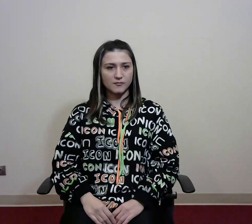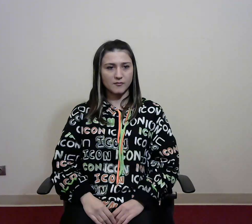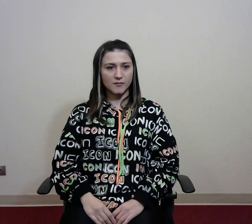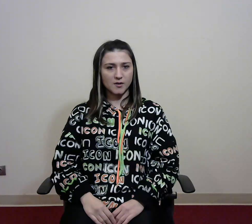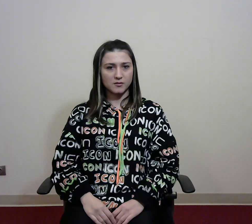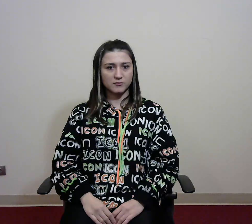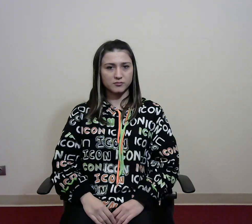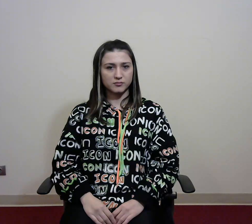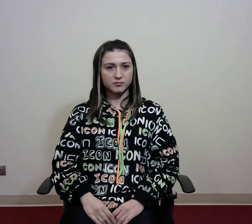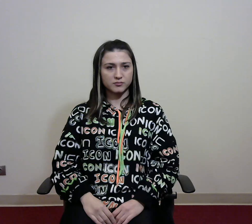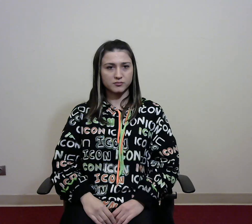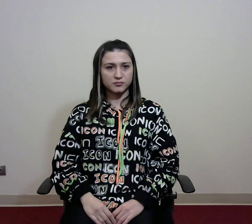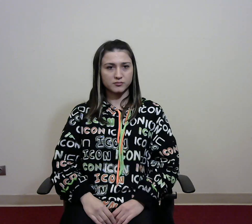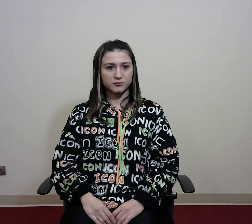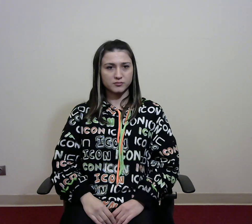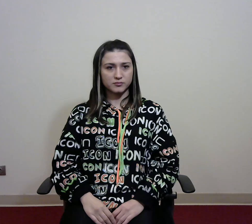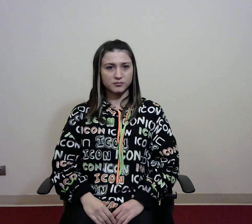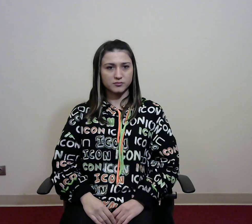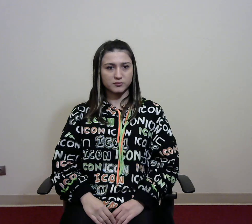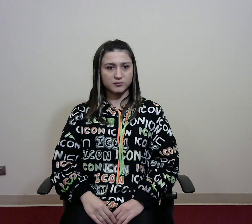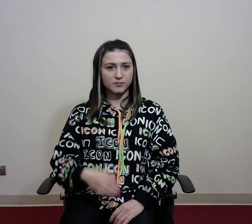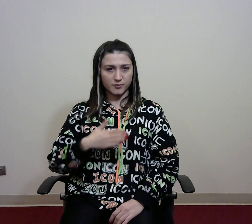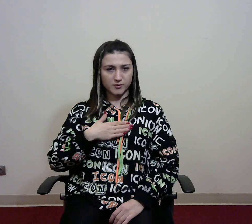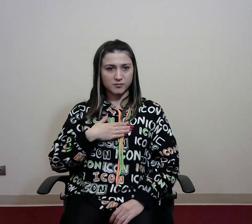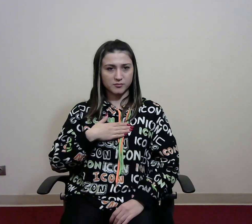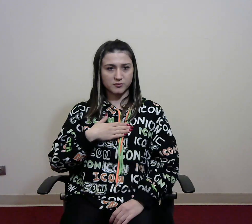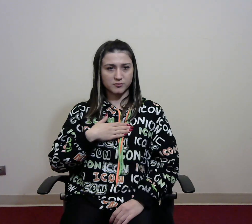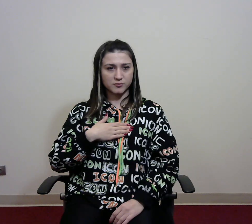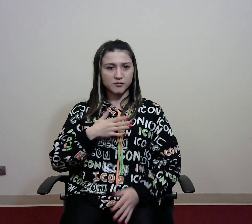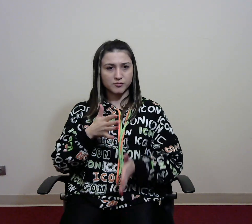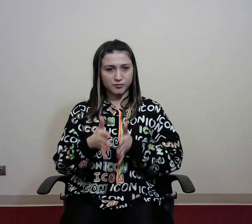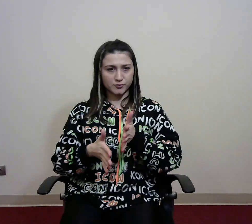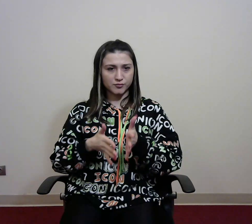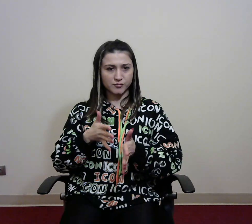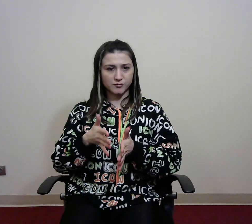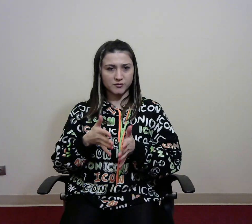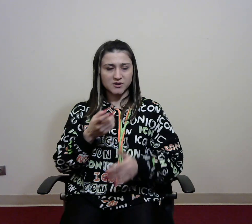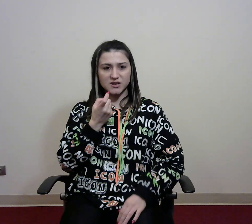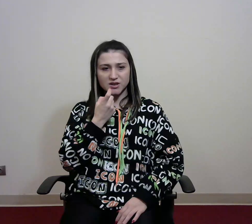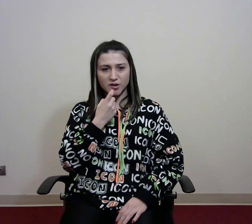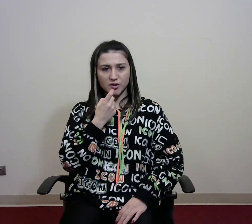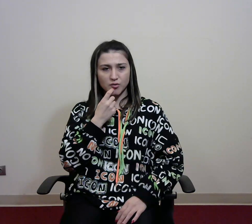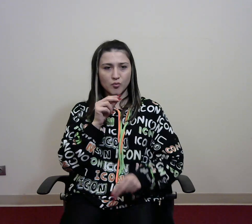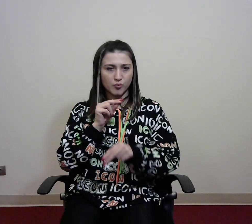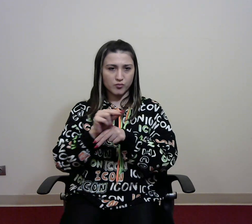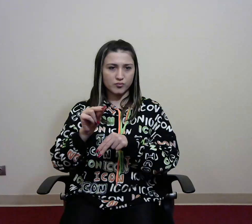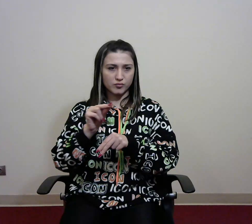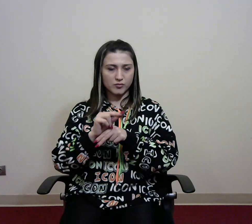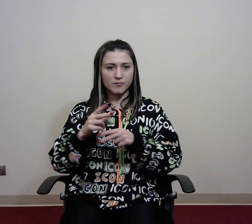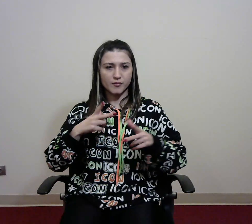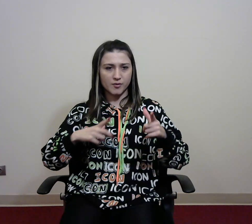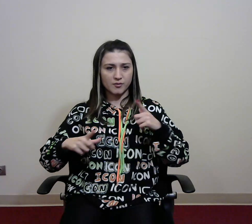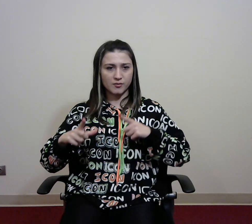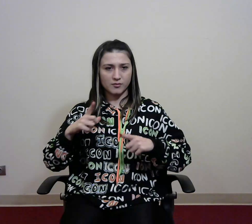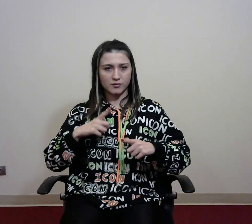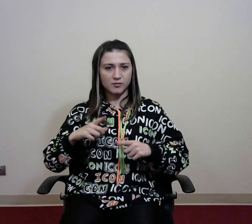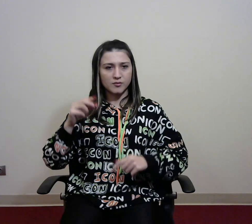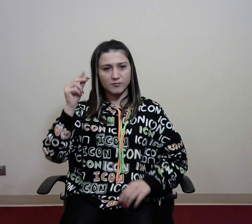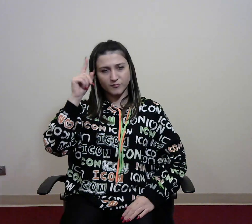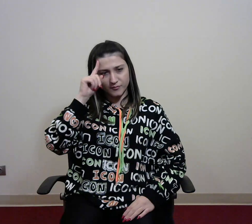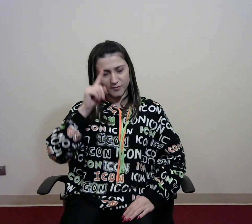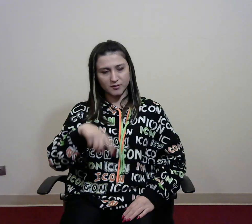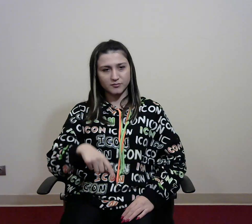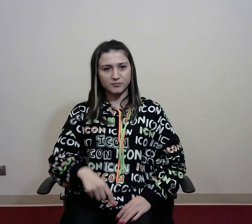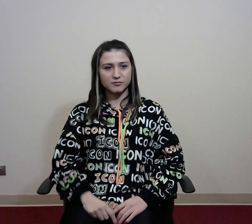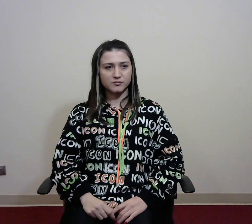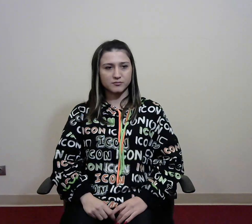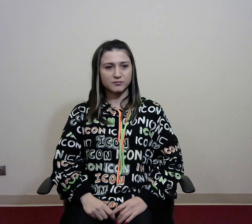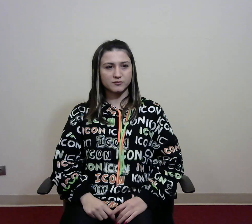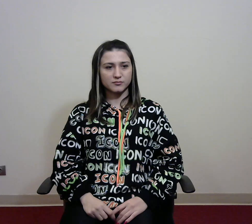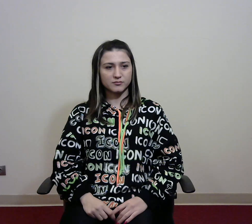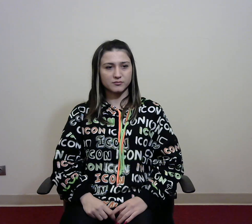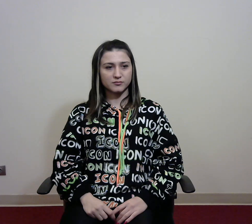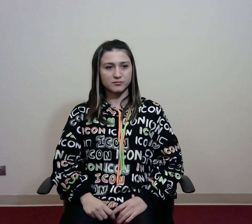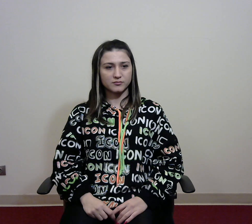Mən işarə dilini öyrədən müəllim tanıyıram